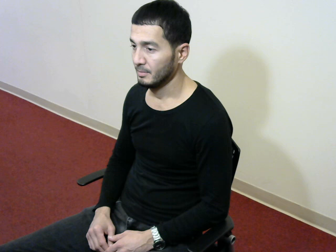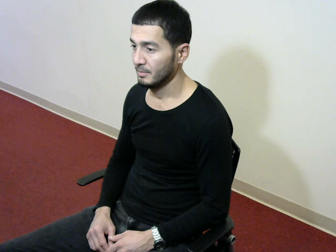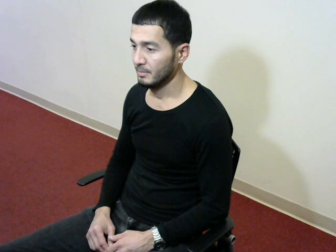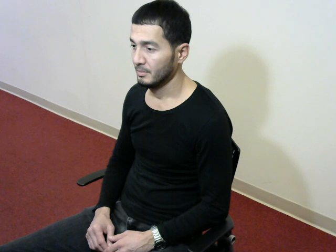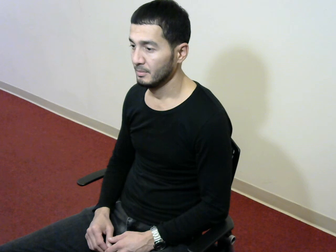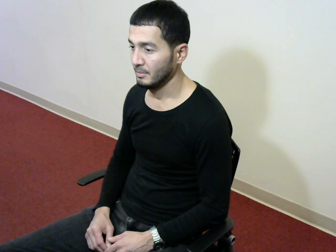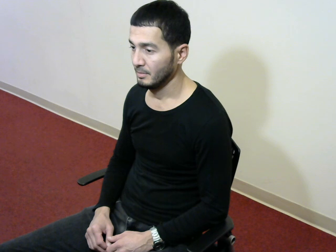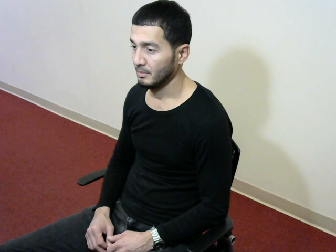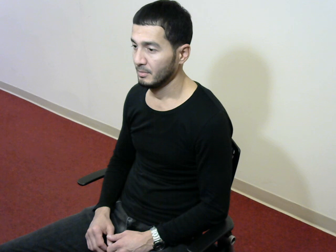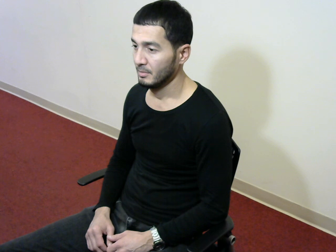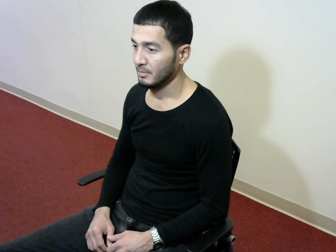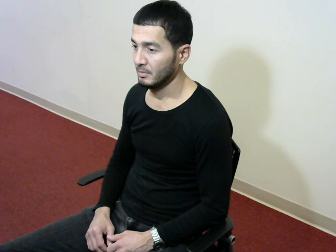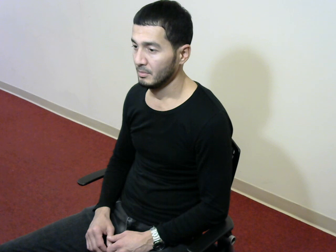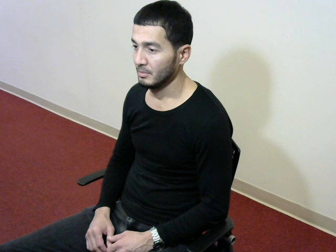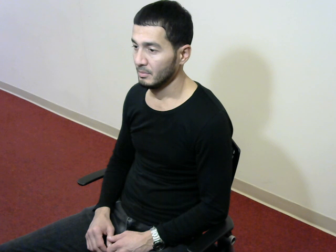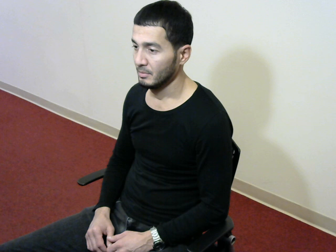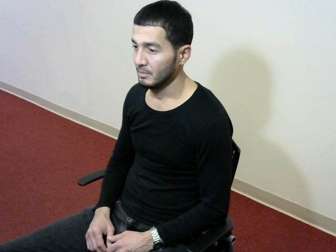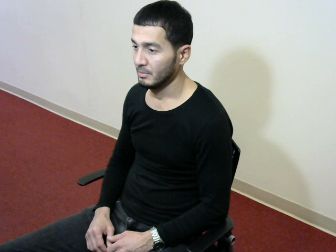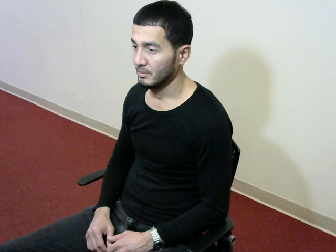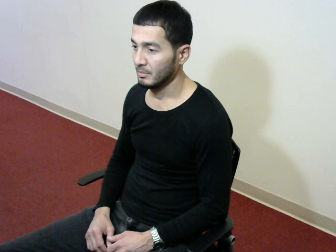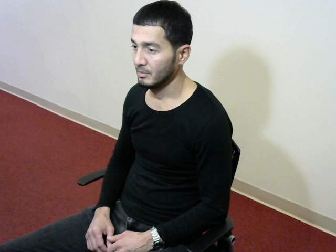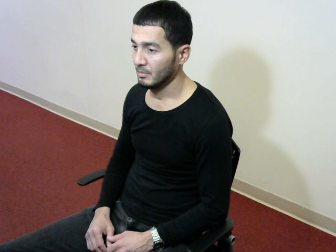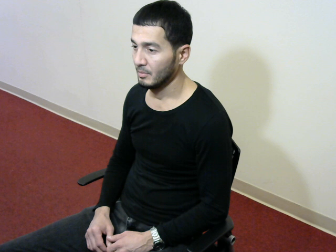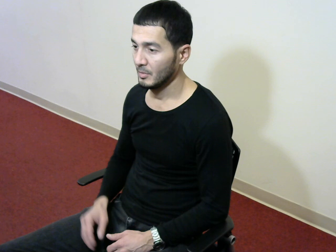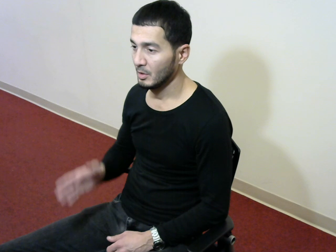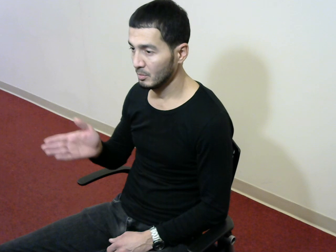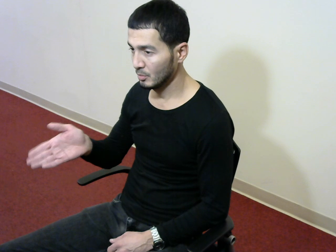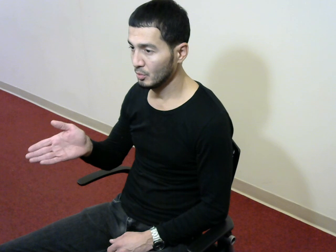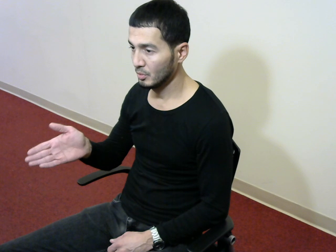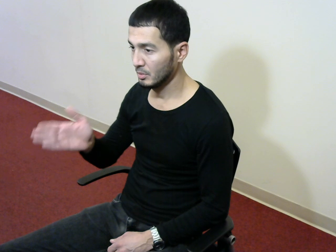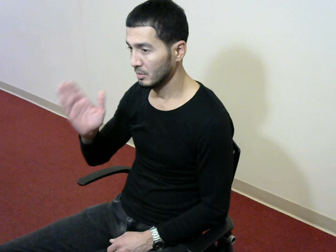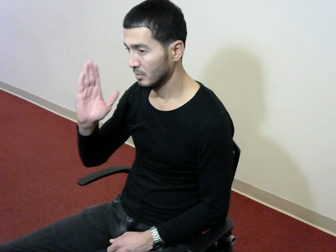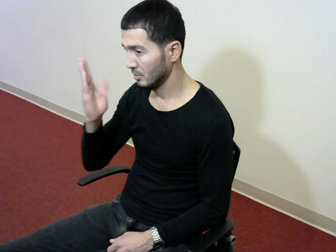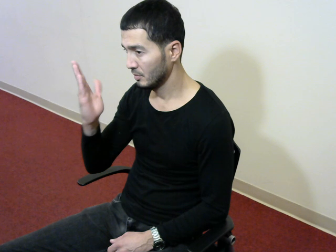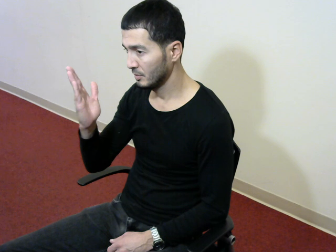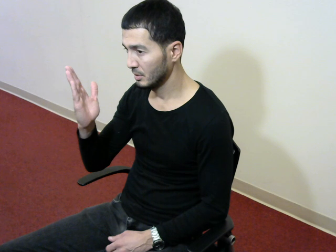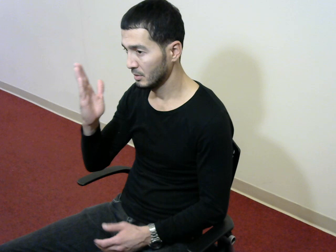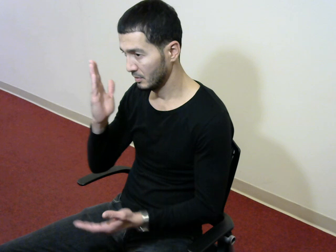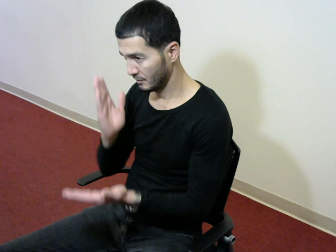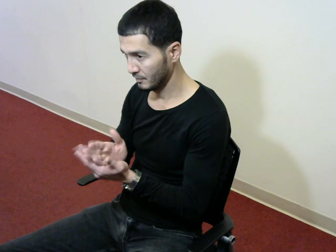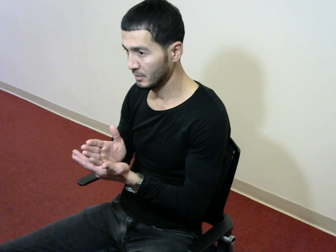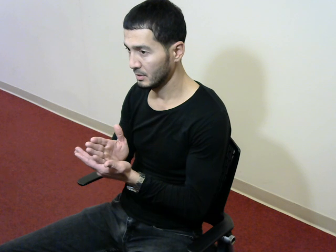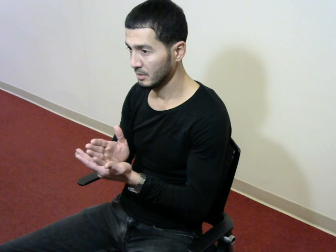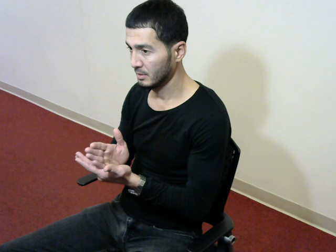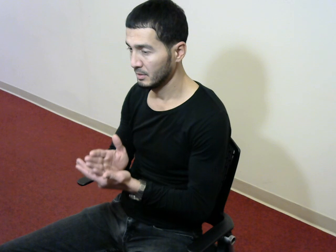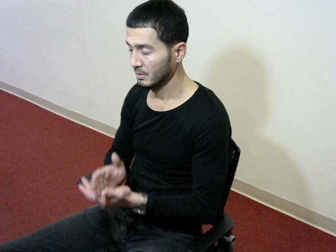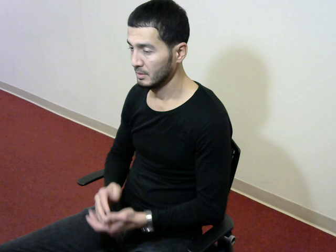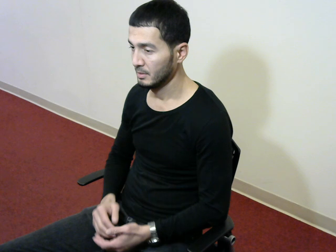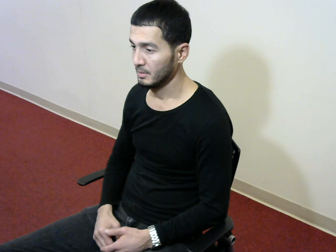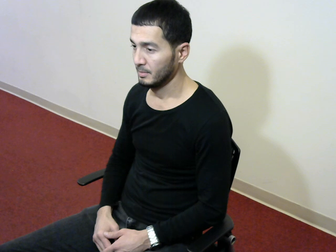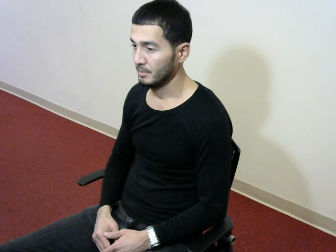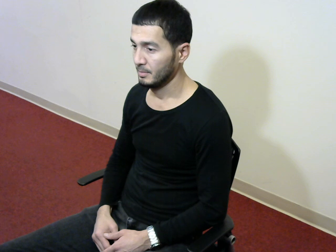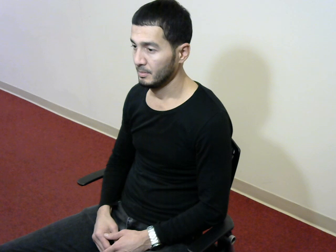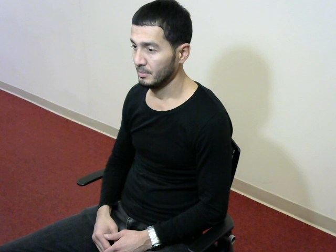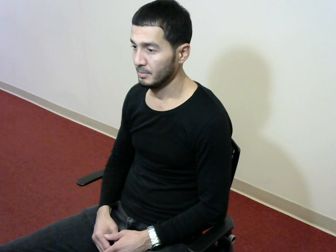Burda güzgü varmı?